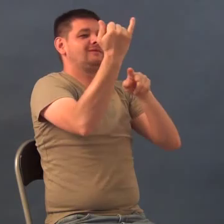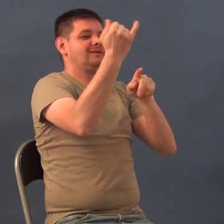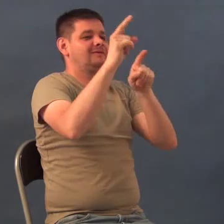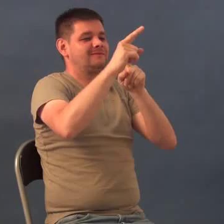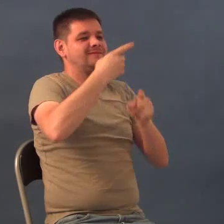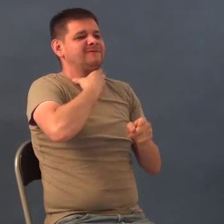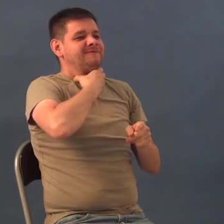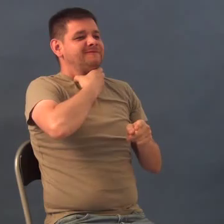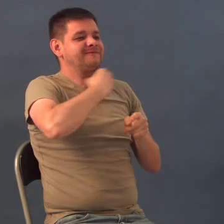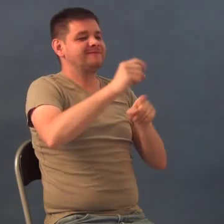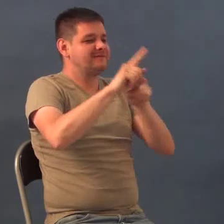Też jest mściwy.